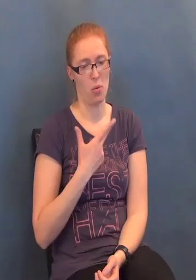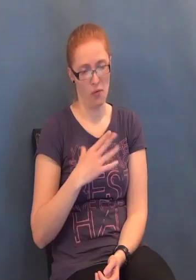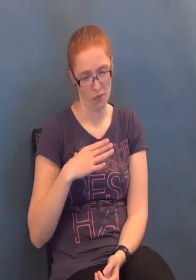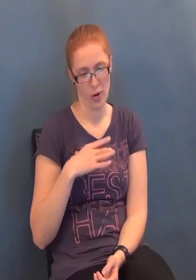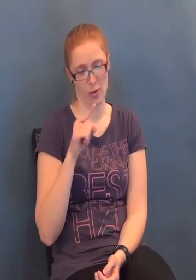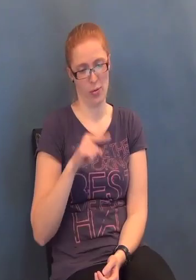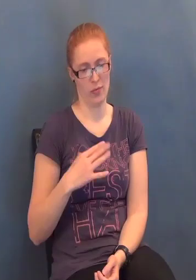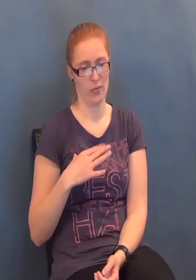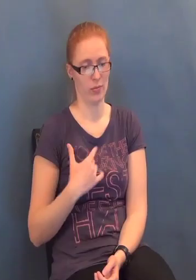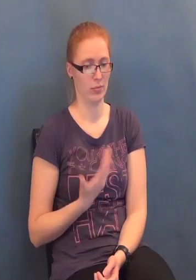Ja w weekendy mam wolne.